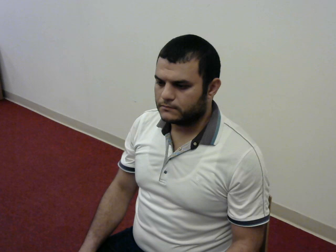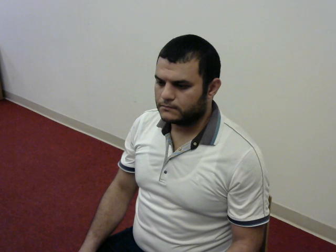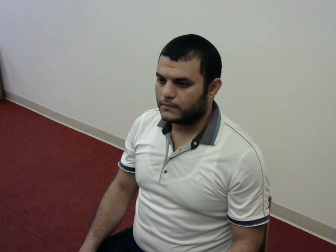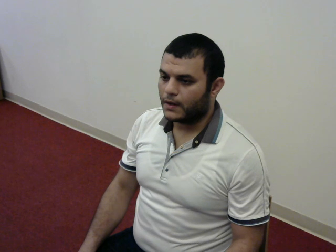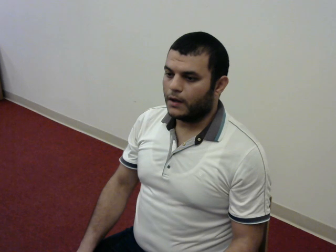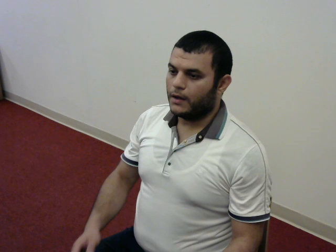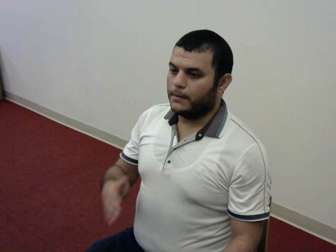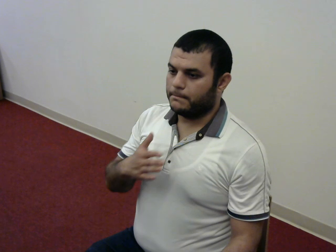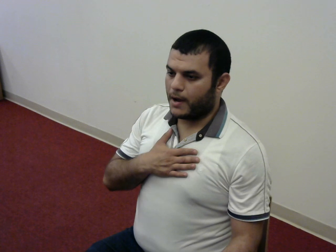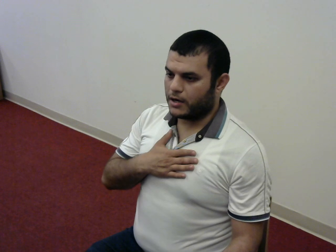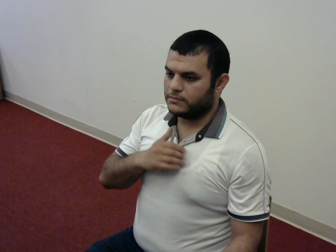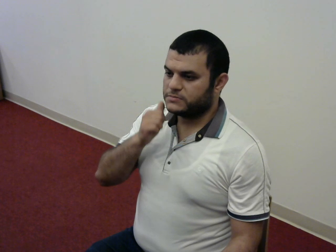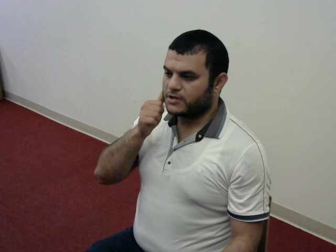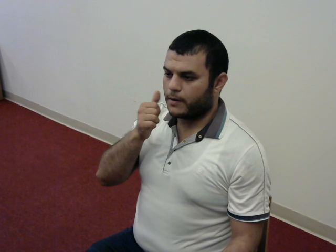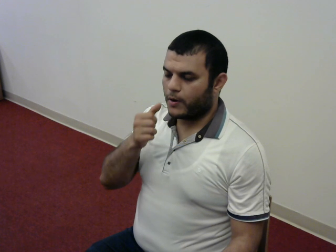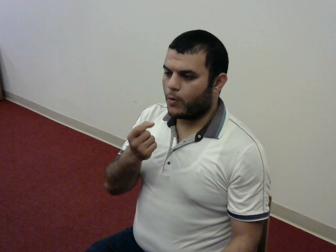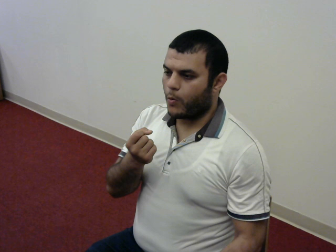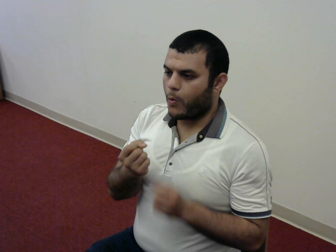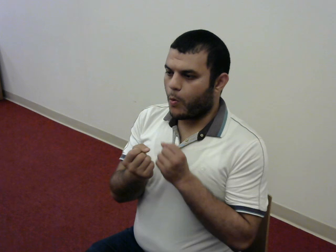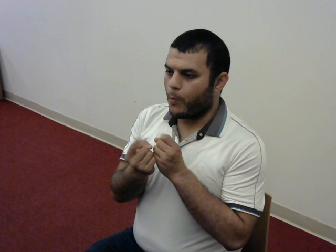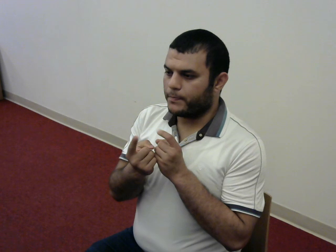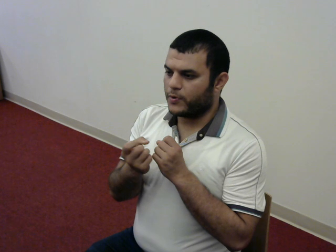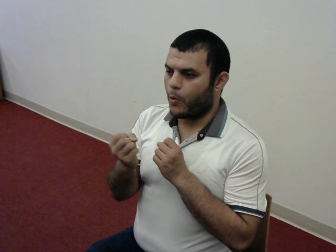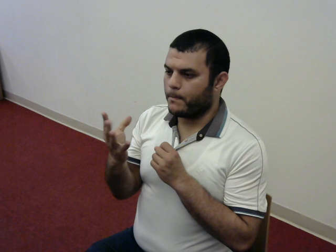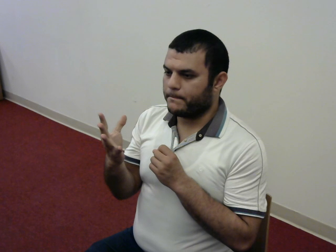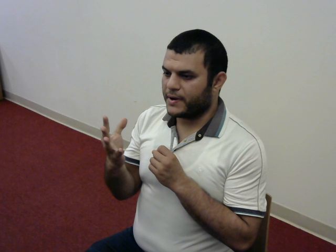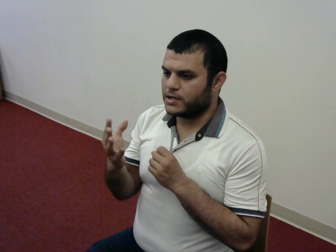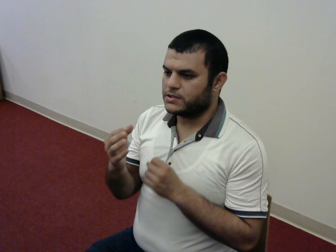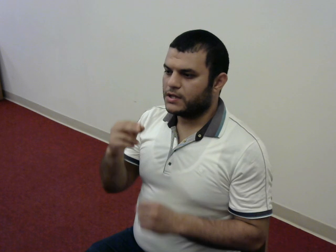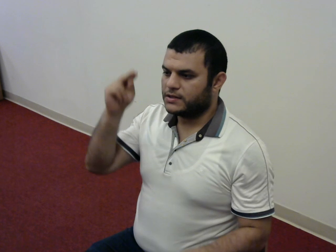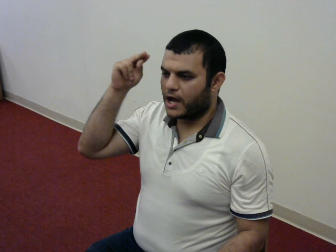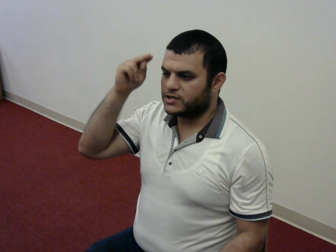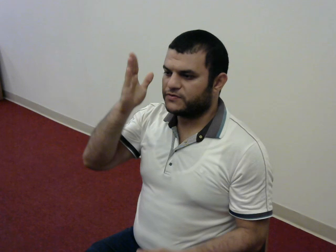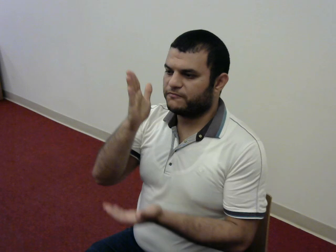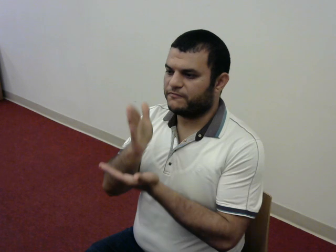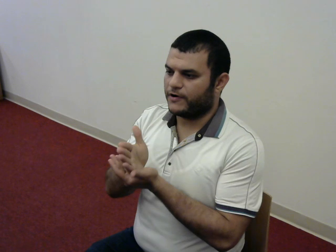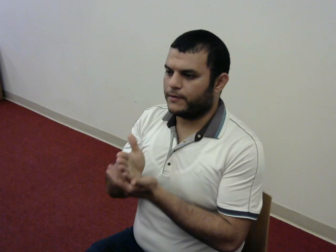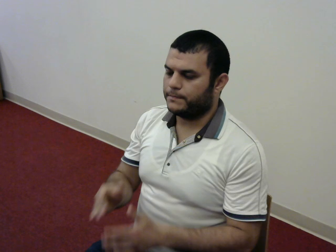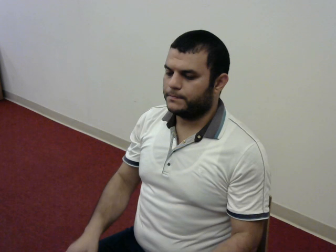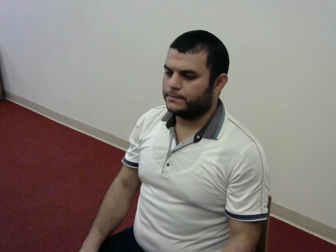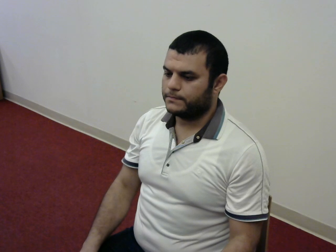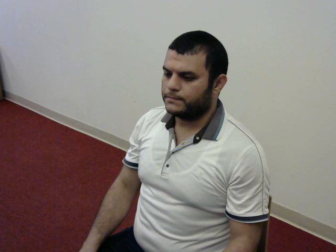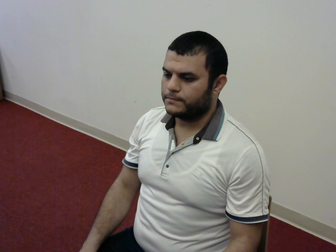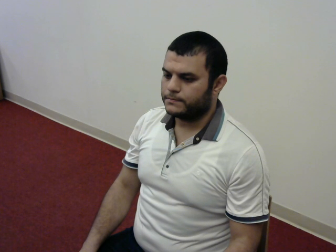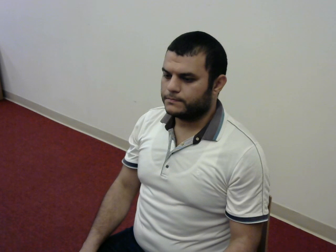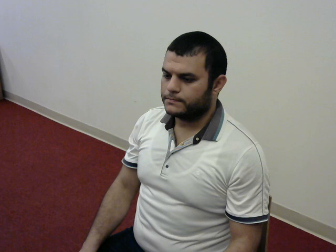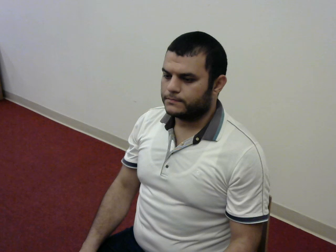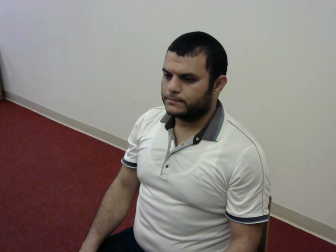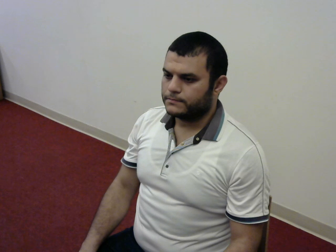Mənim sabah 11:15-də dərsim var